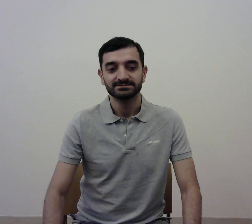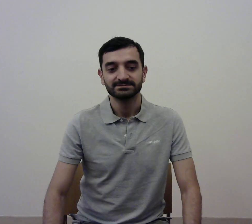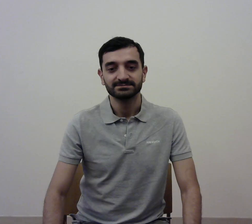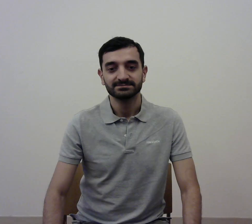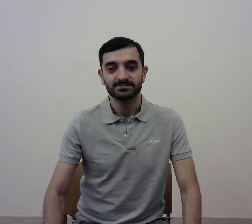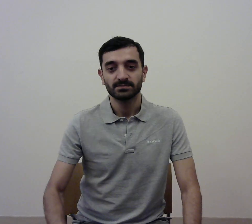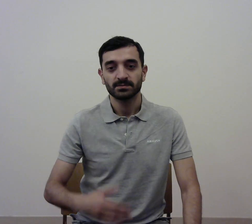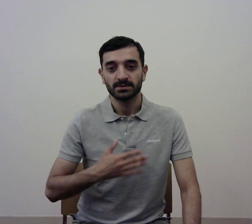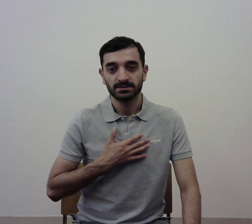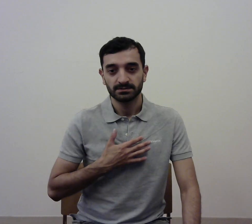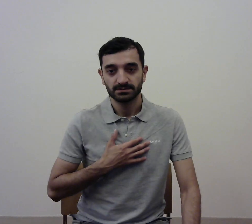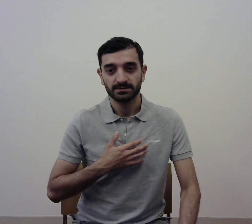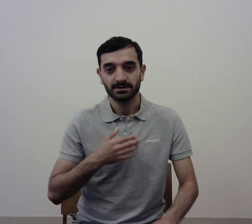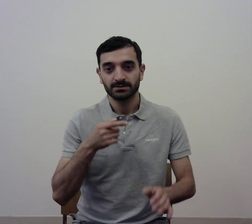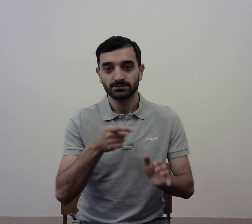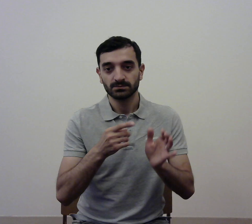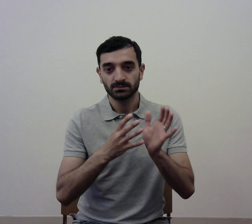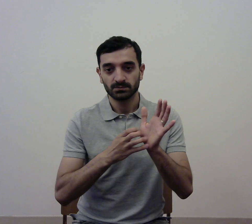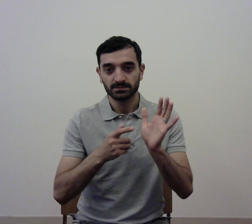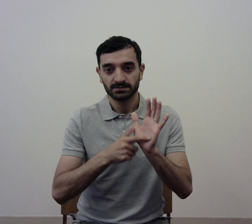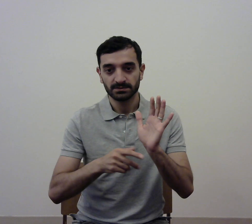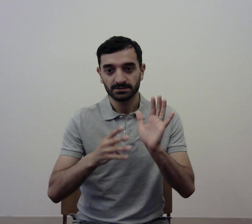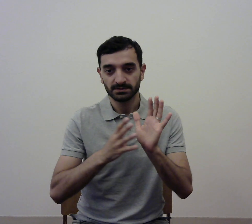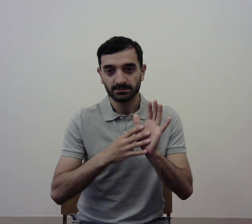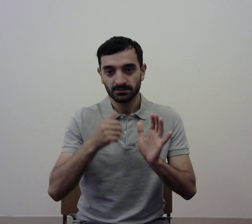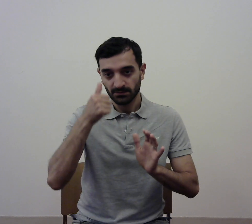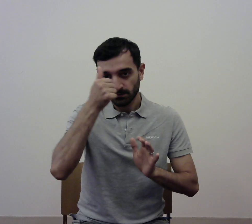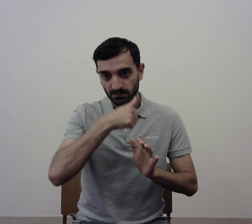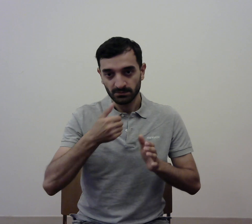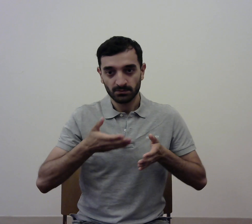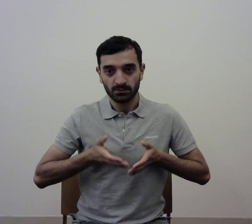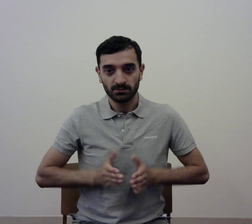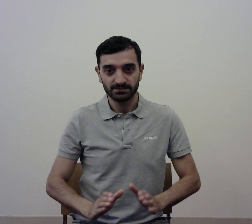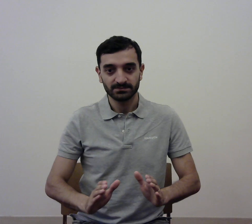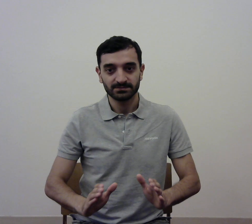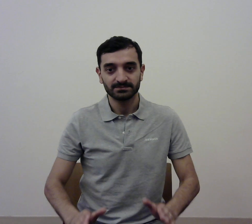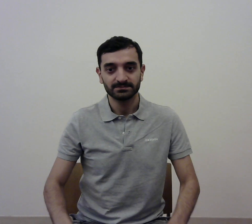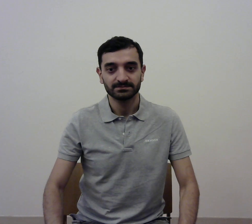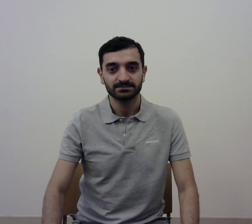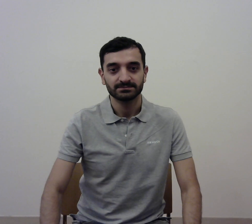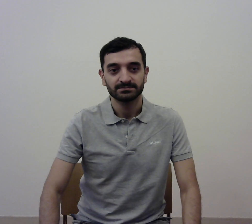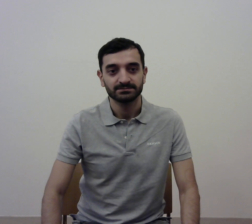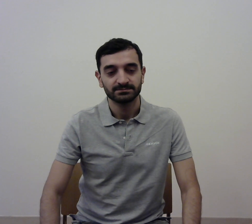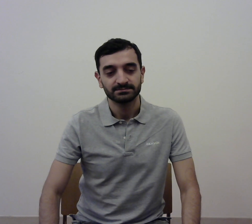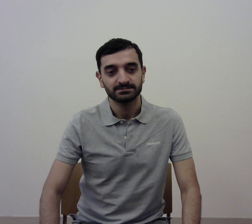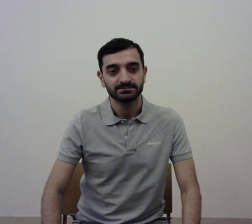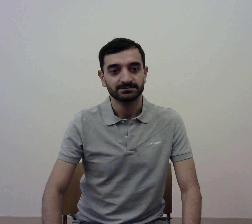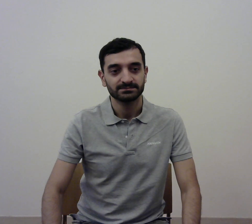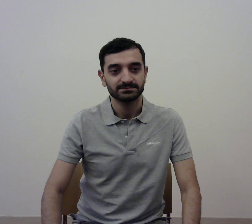Mən 1979-cu ildə anadan olmuşam